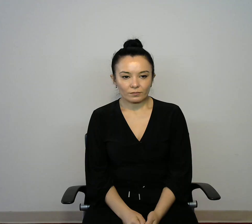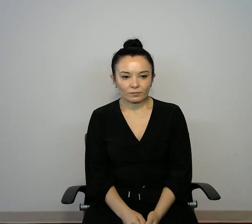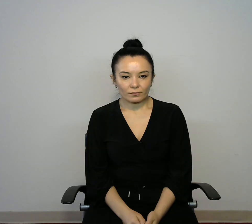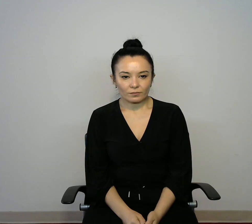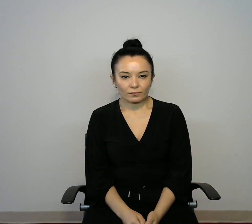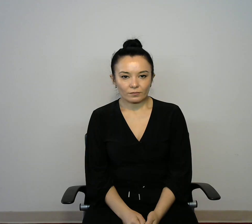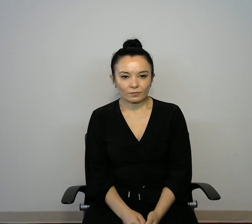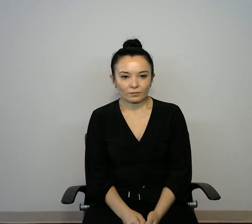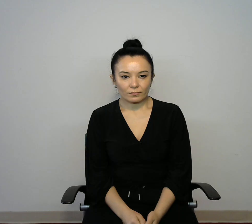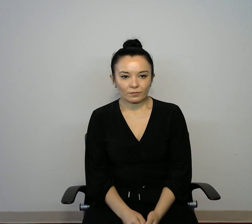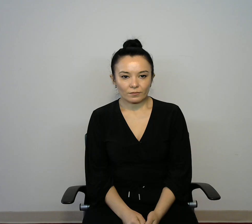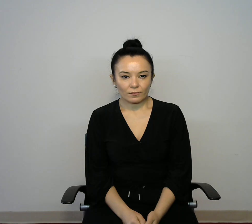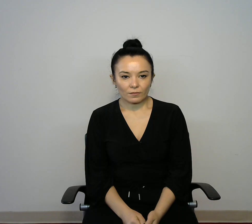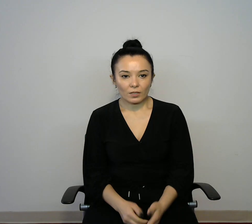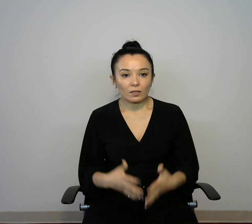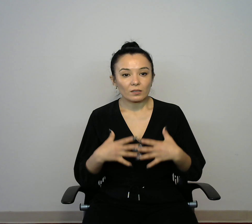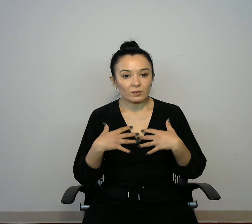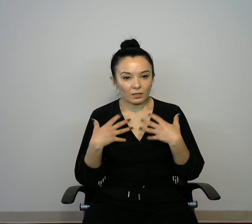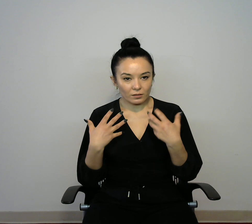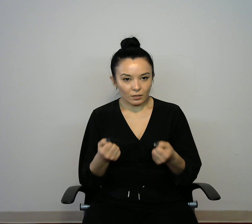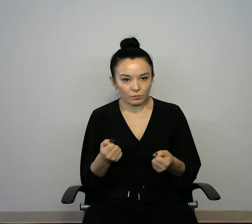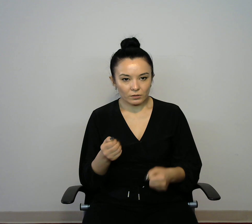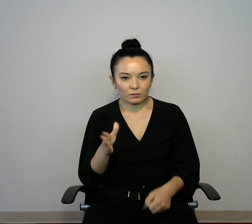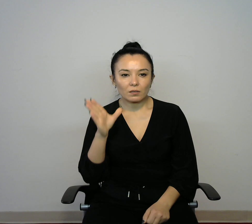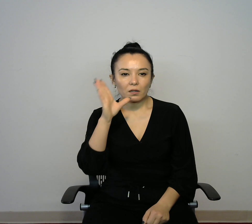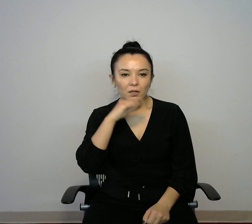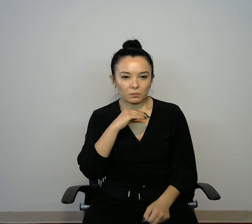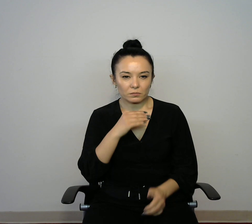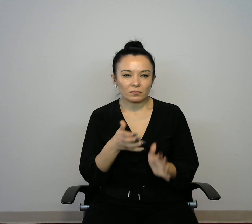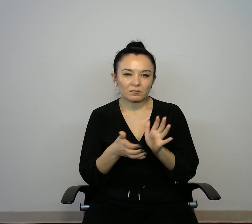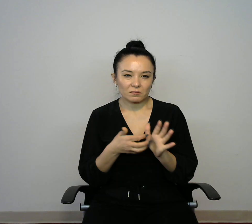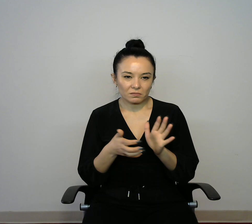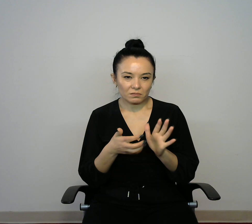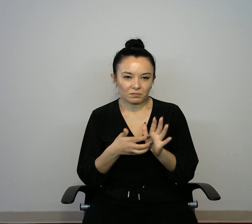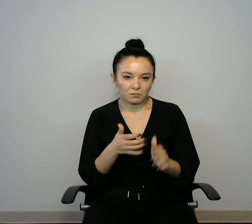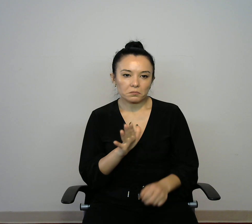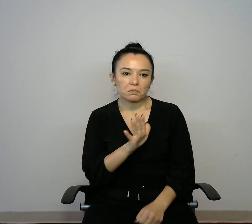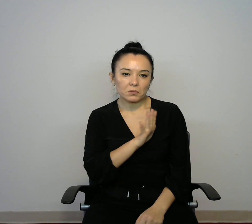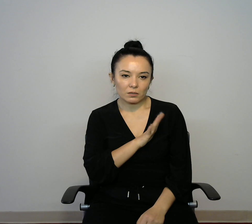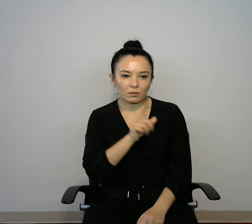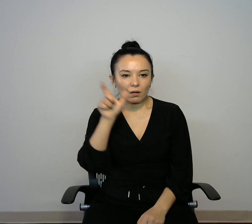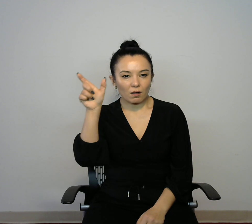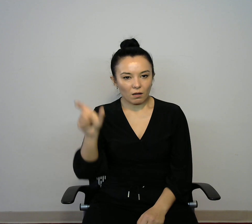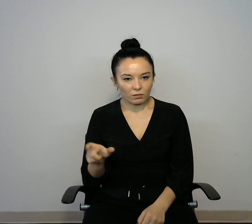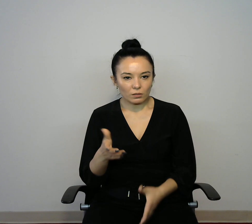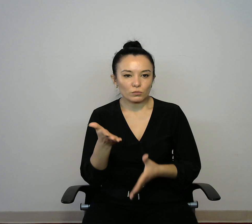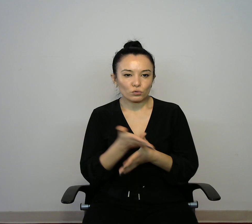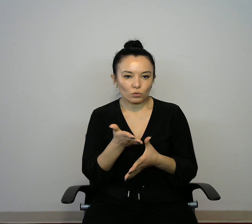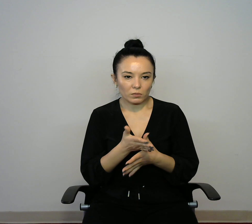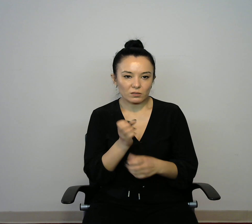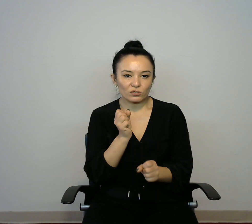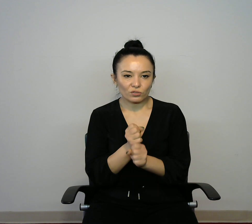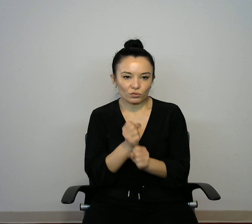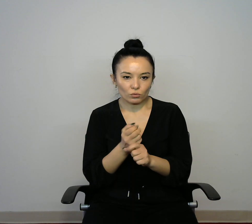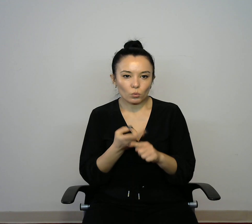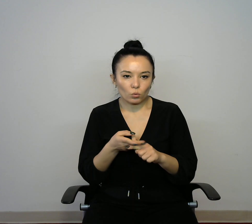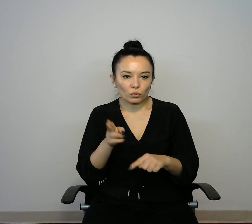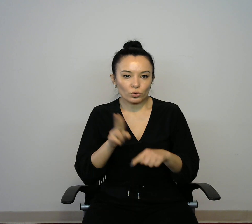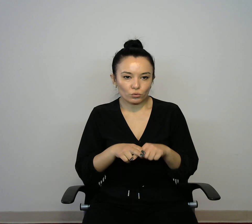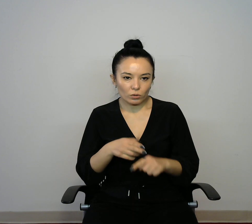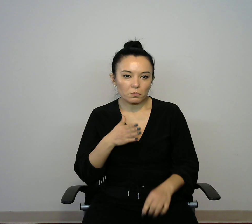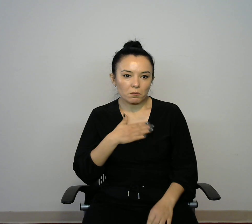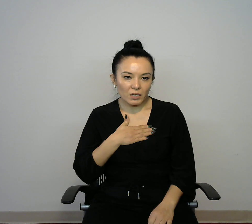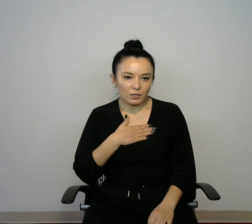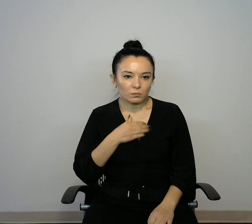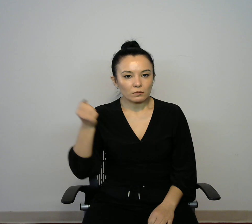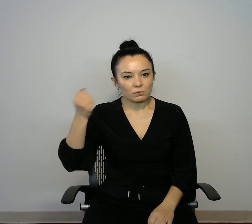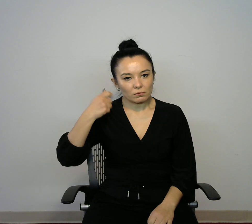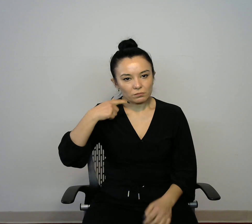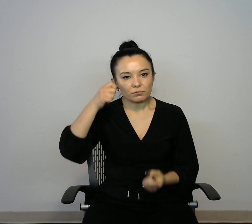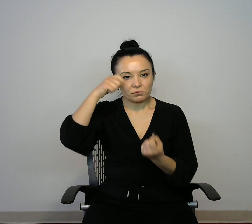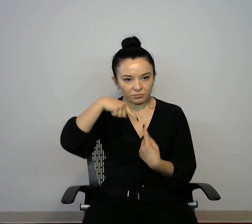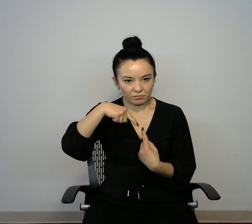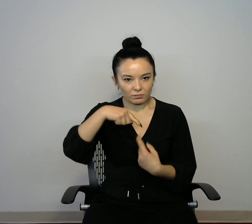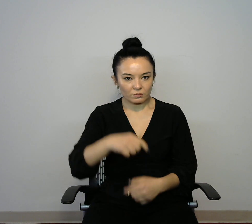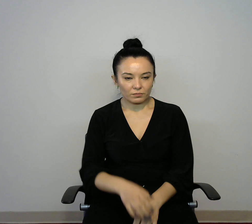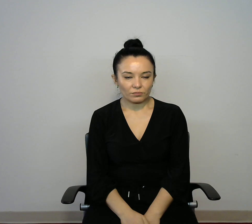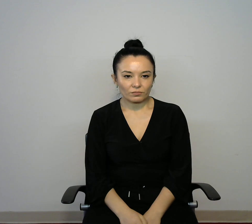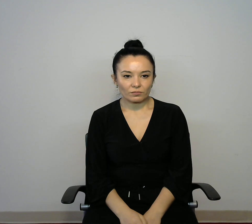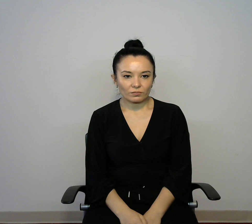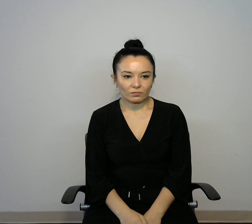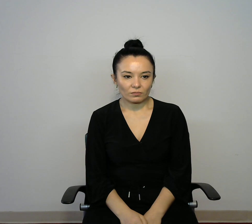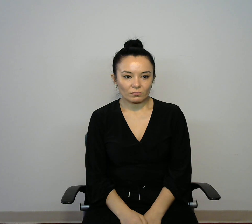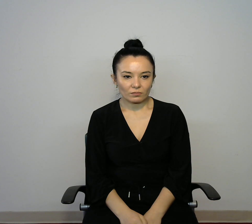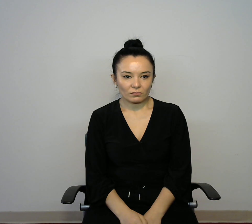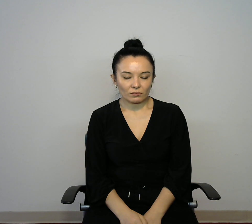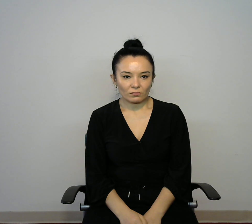Sağlamlıq imkanı məhdud olan şəxsə kömək etdiyimə görə mənə ödəniş düşürmü?